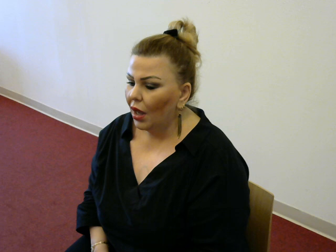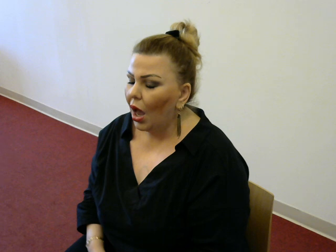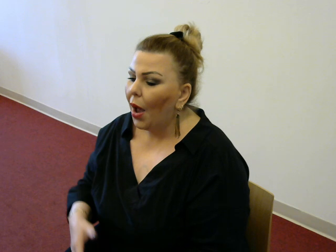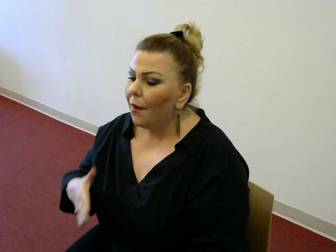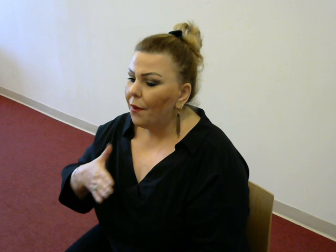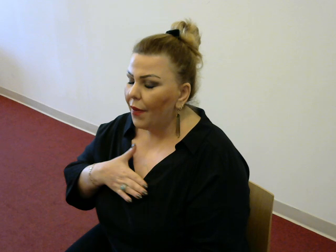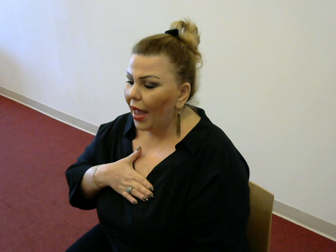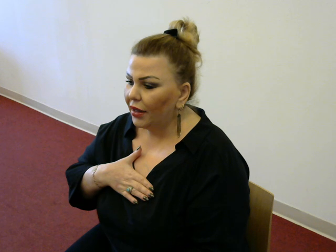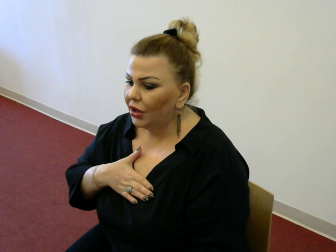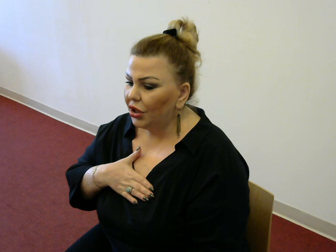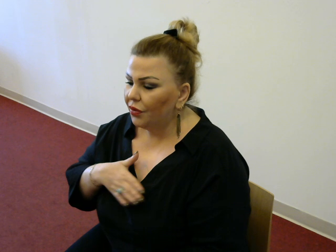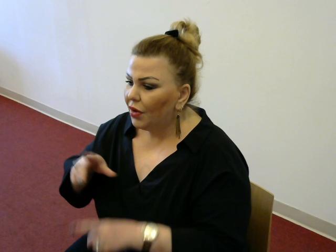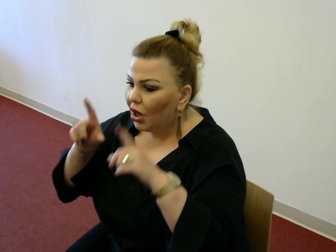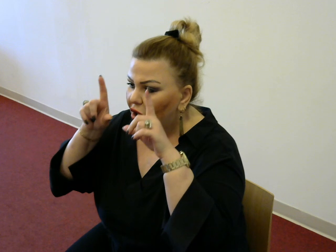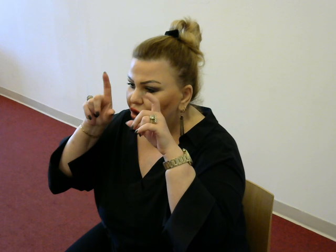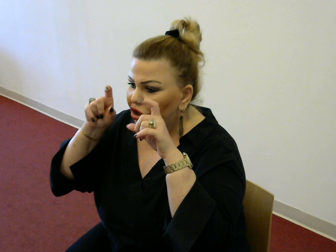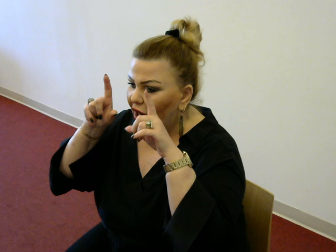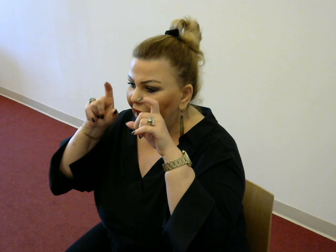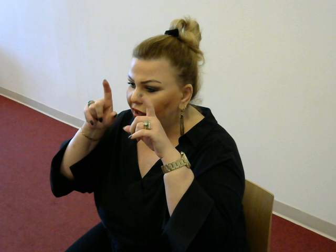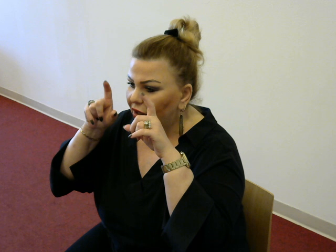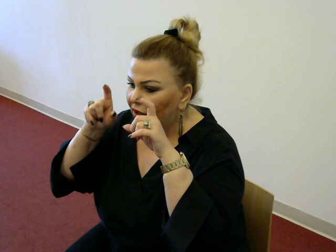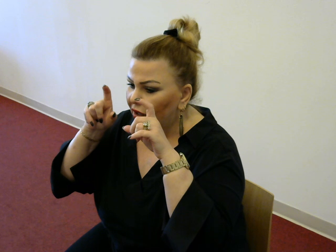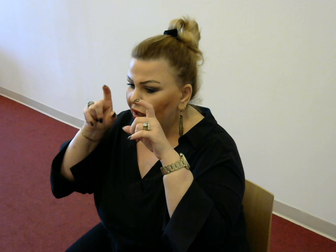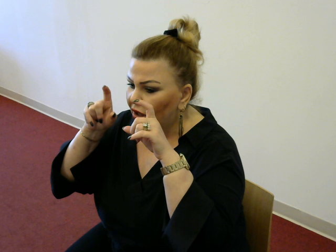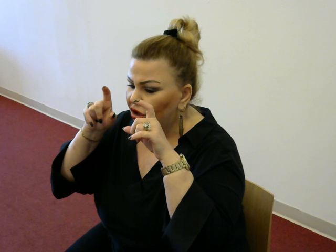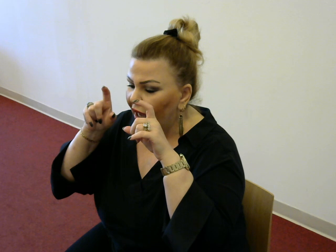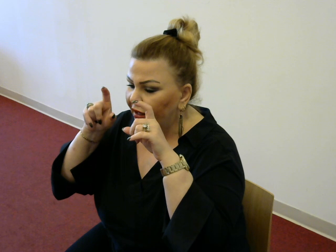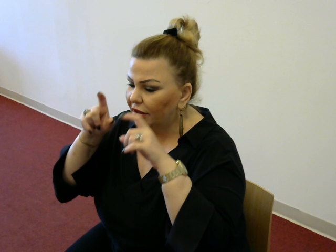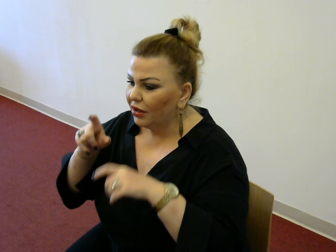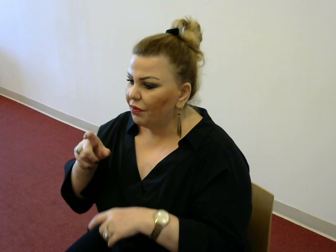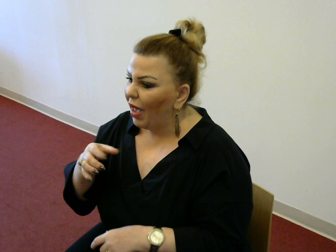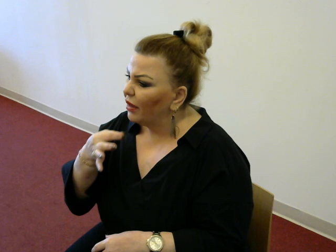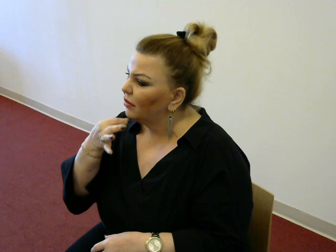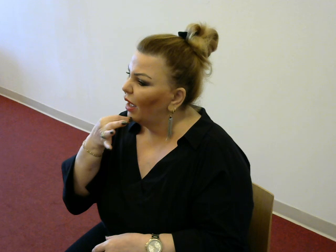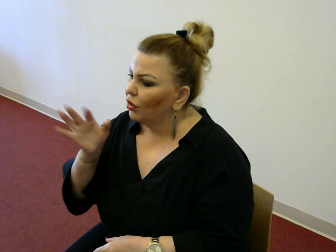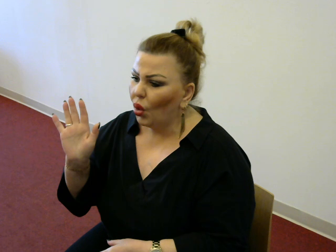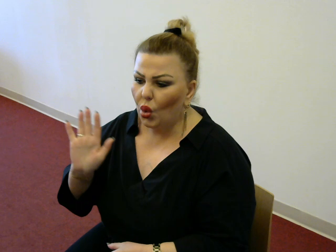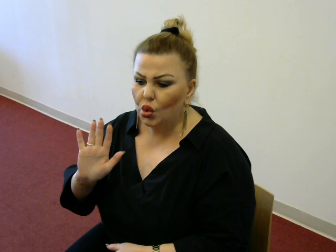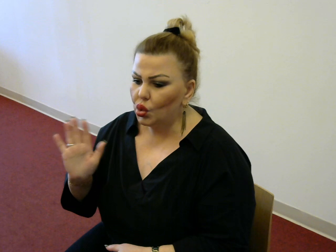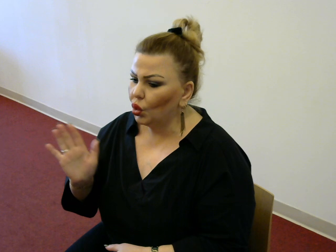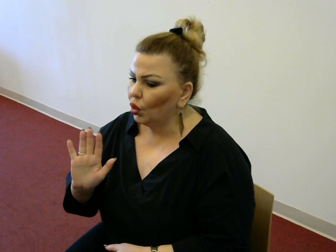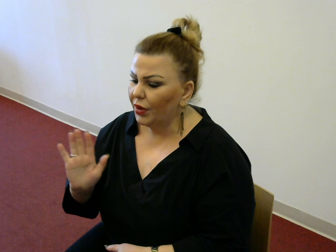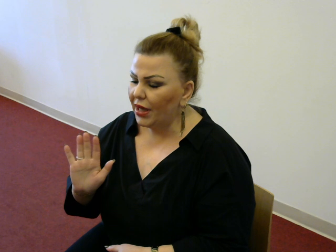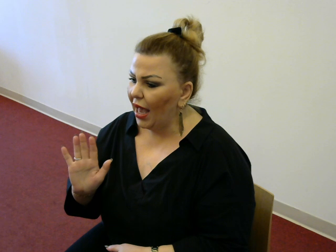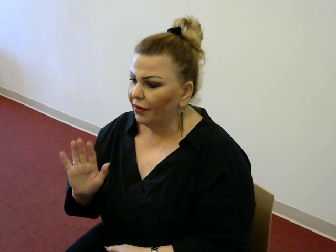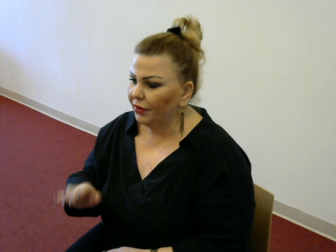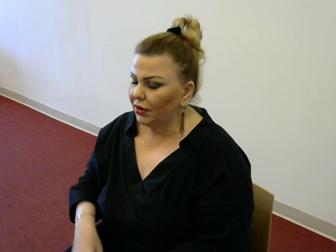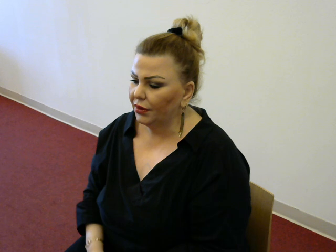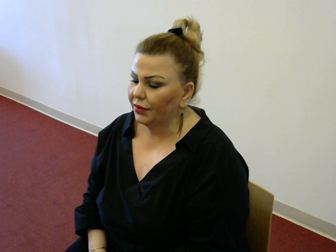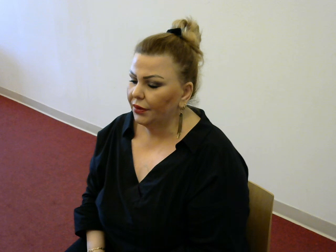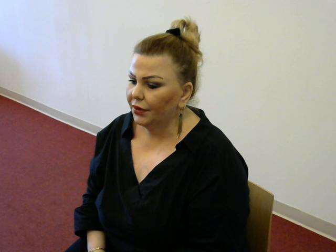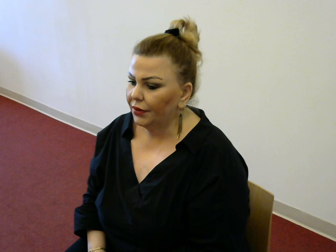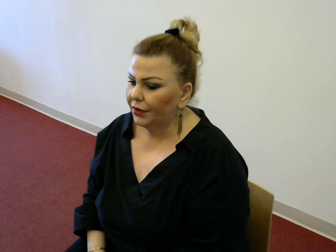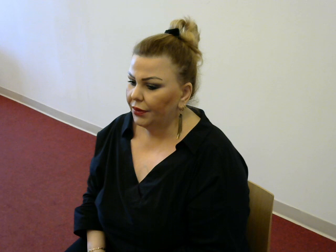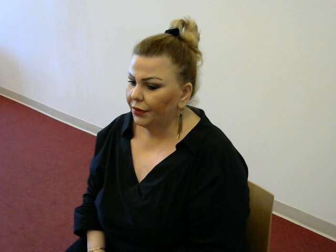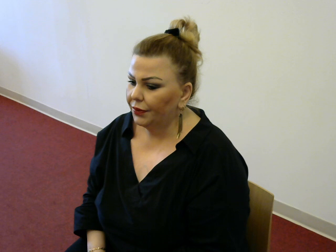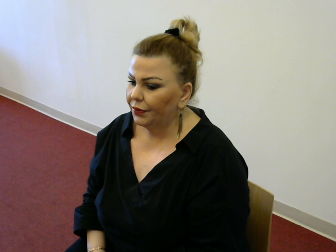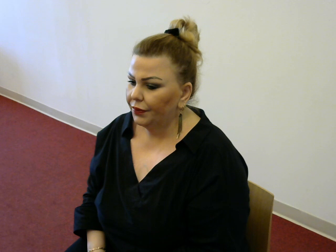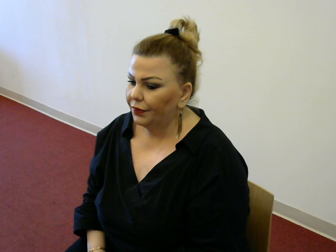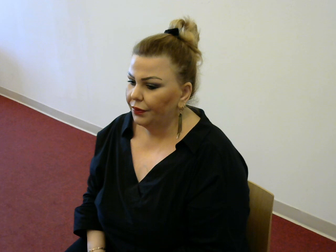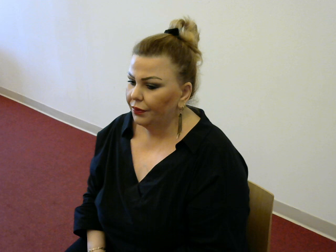Mənim şəkil çəkdirməkdən xoşum gəlir